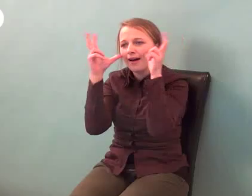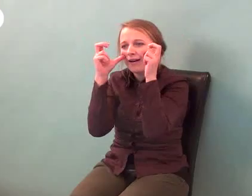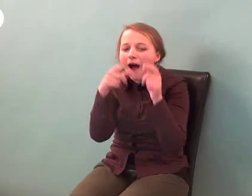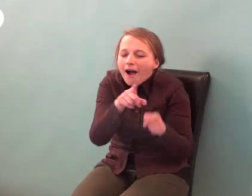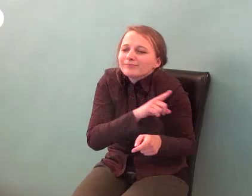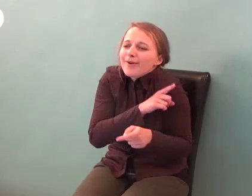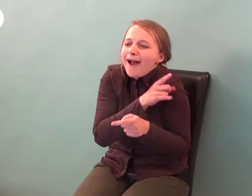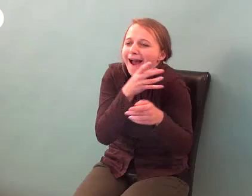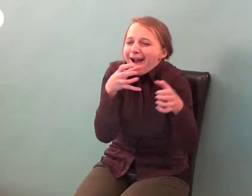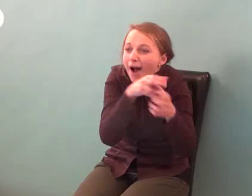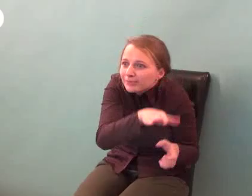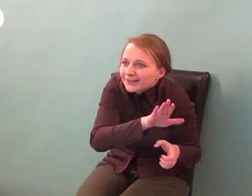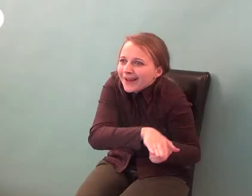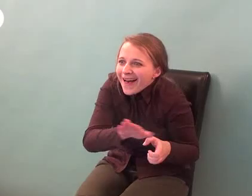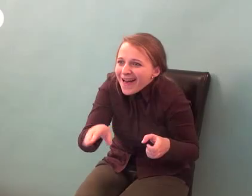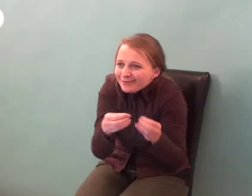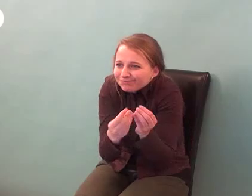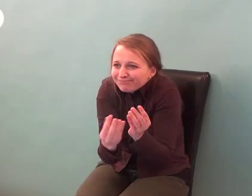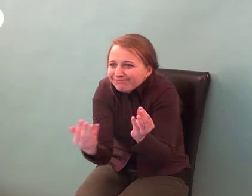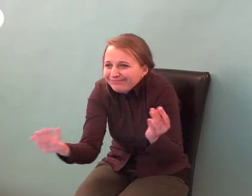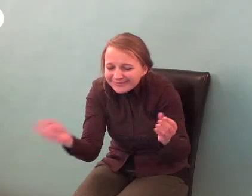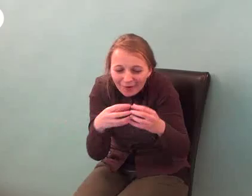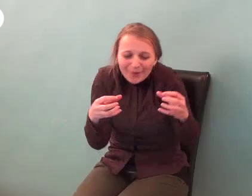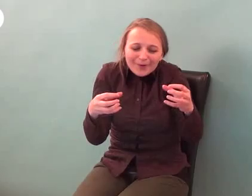Z miłością zauważył, że żaba ma kilkoro dzieci.